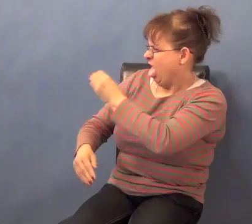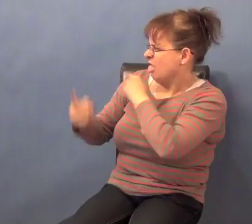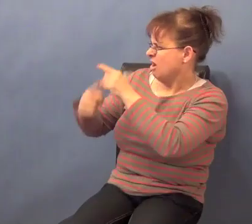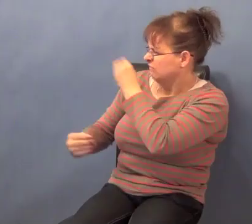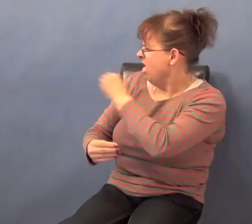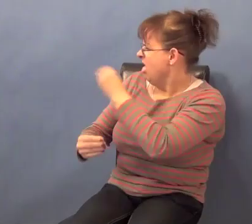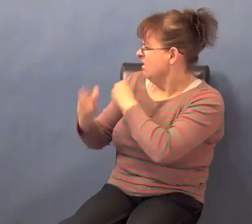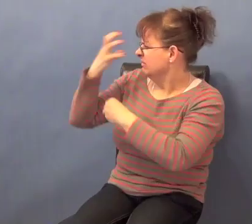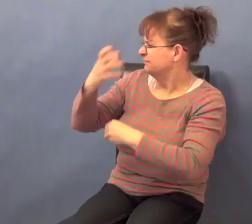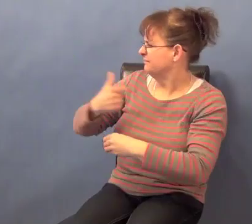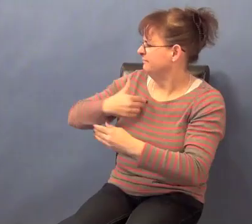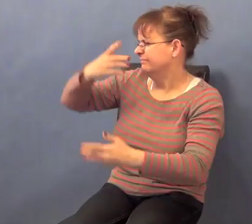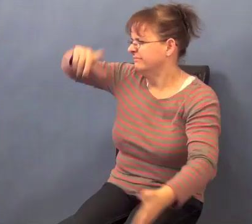Powtarzała mi to ciągle, myślałam, że to wariactwo.